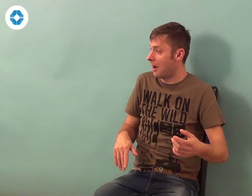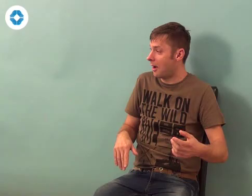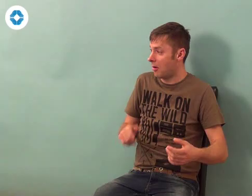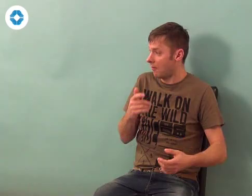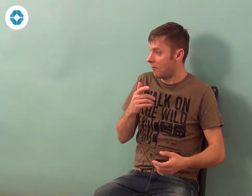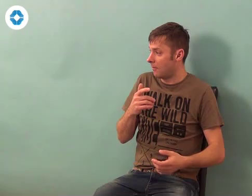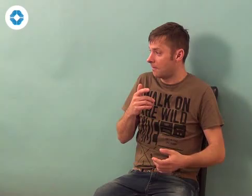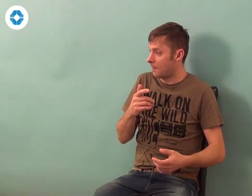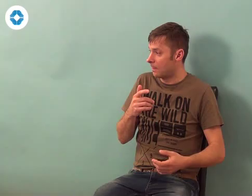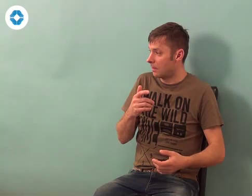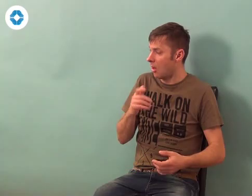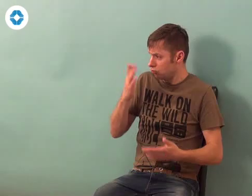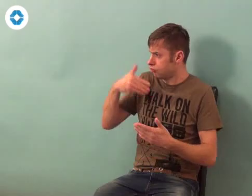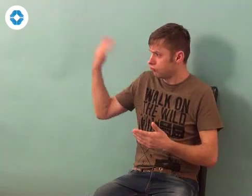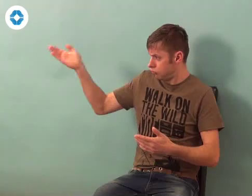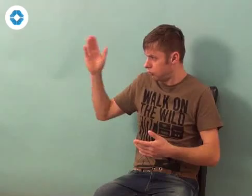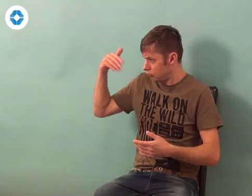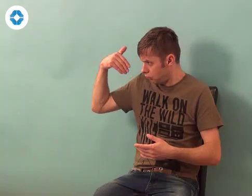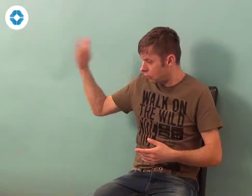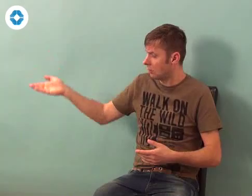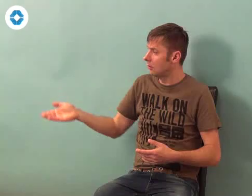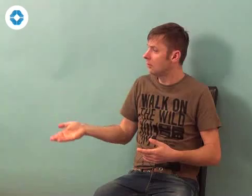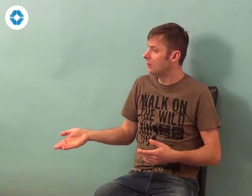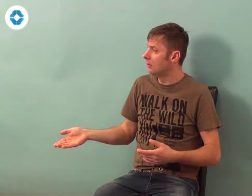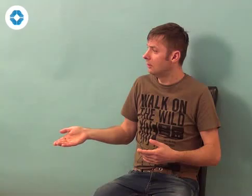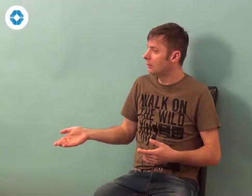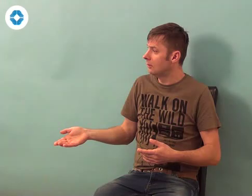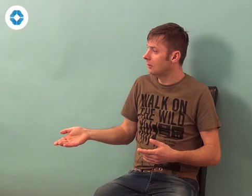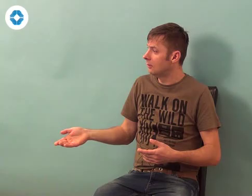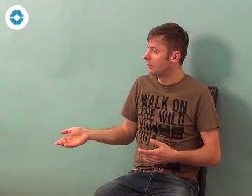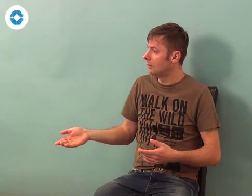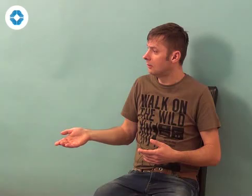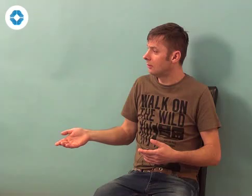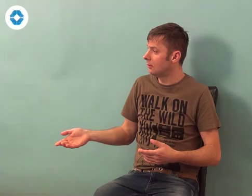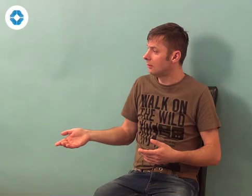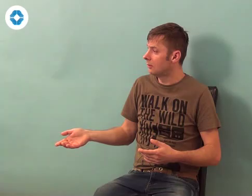No i... już i dał, dał.